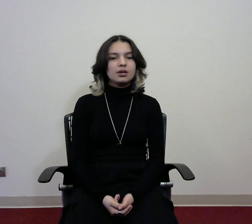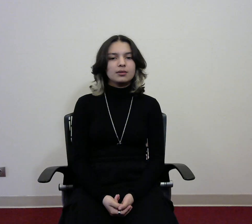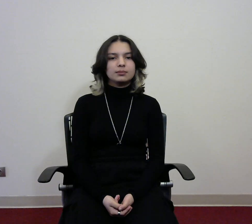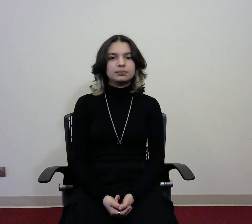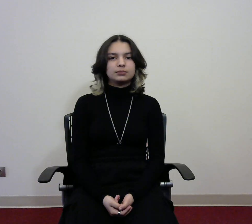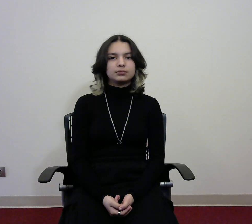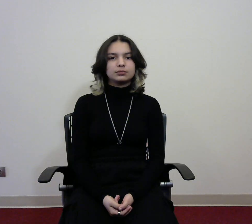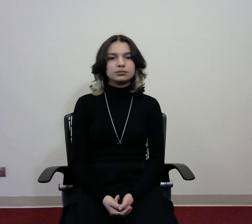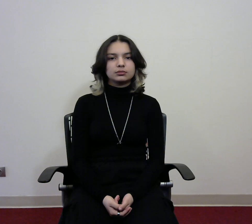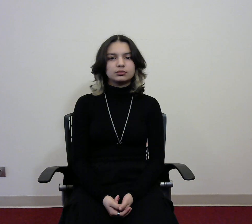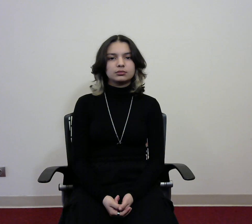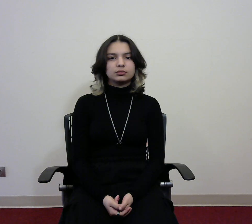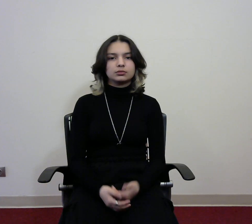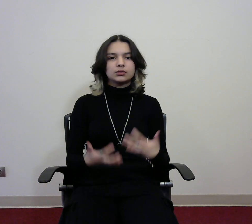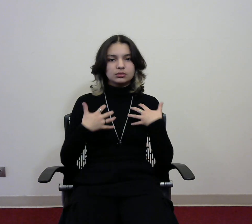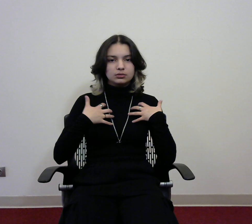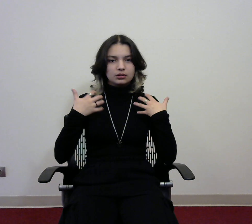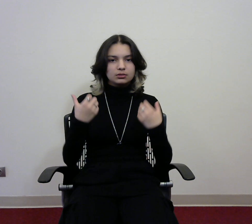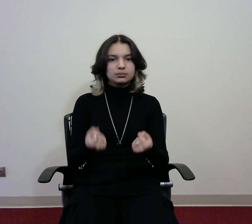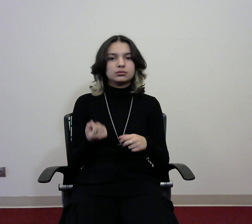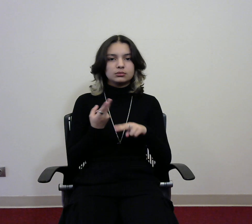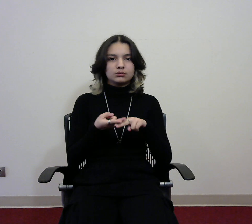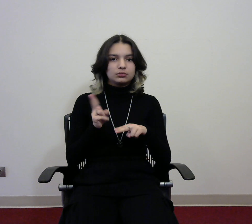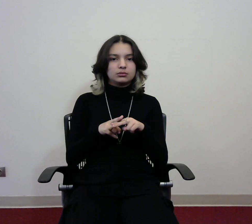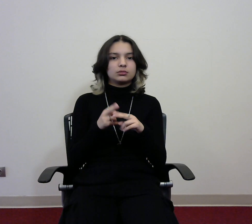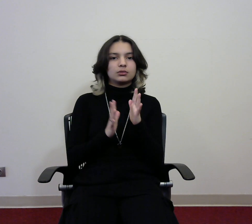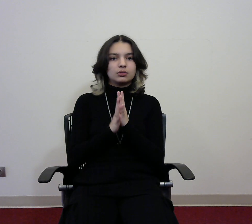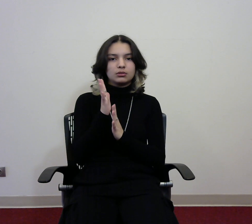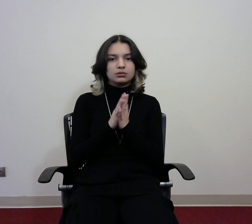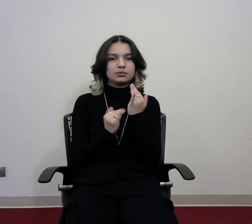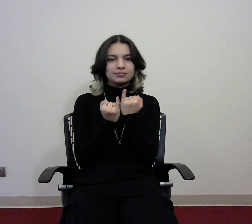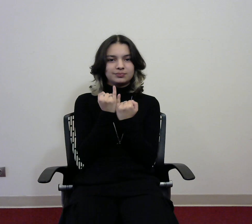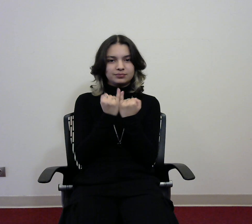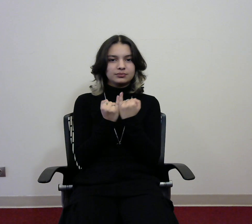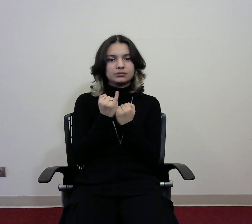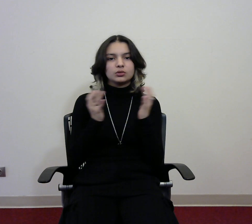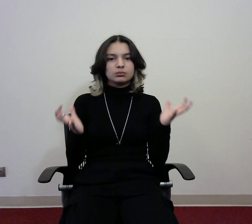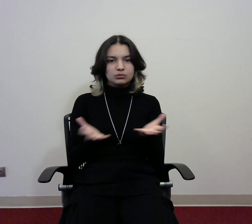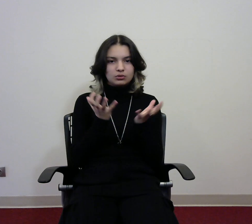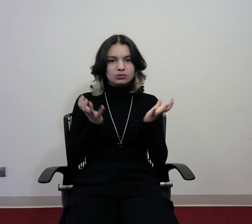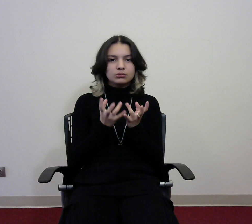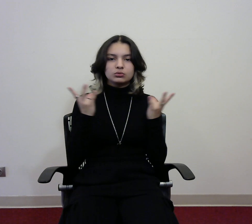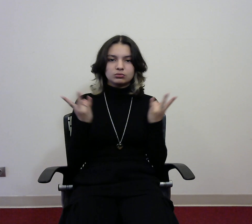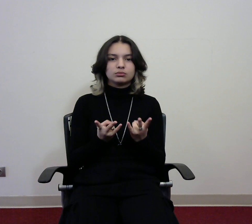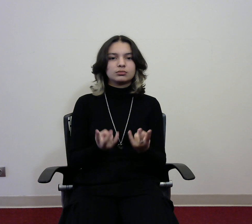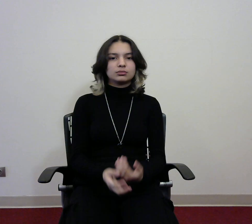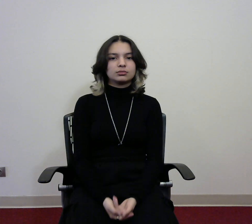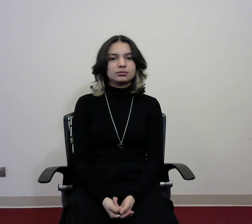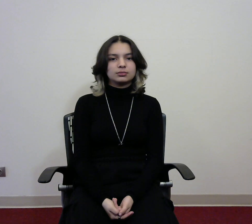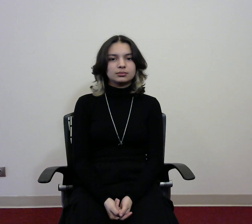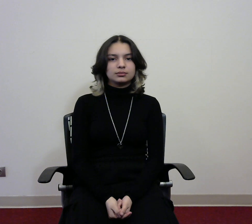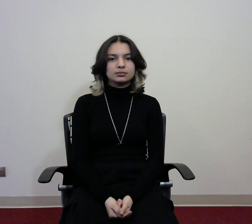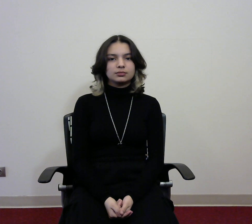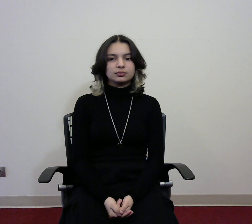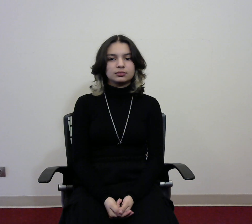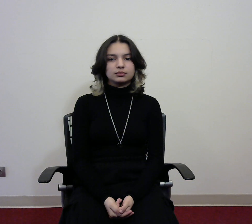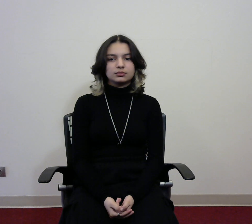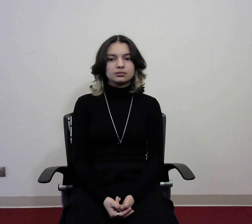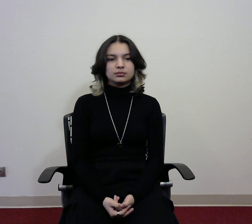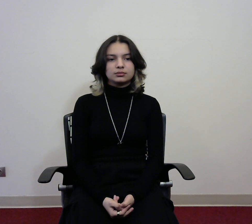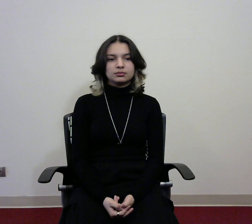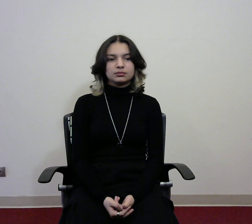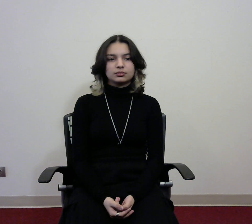Sağlamlığımız üçün bitkiləri qorumaq lazımdır